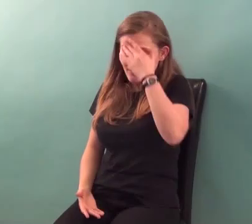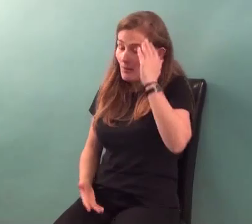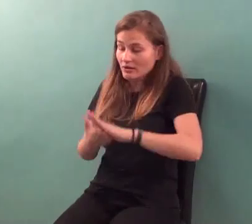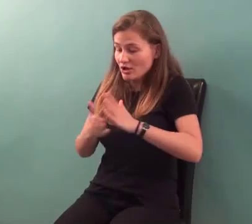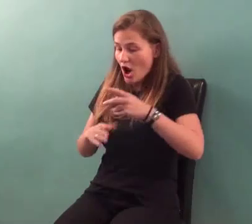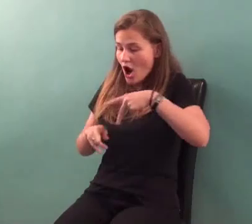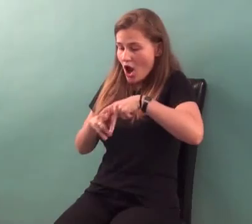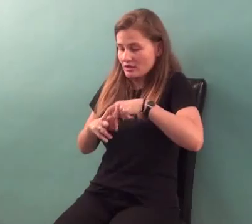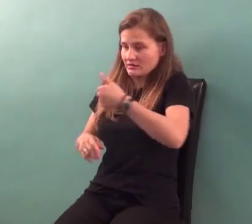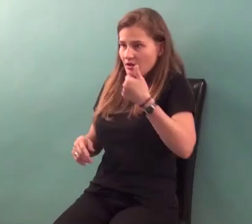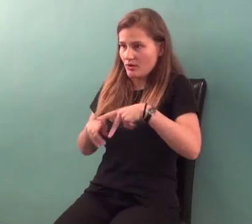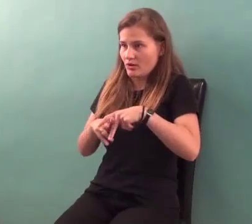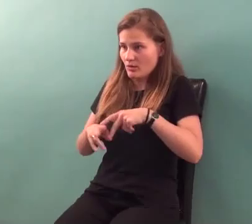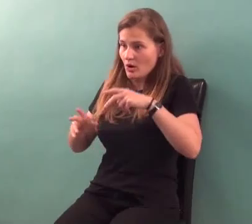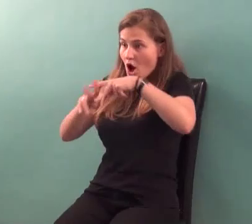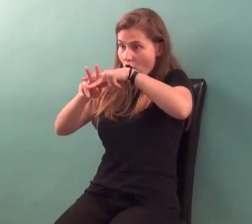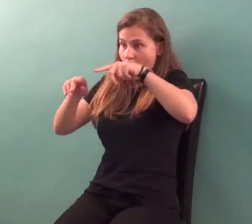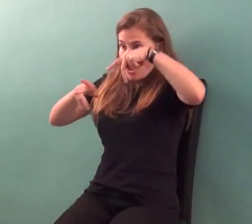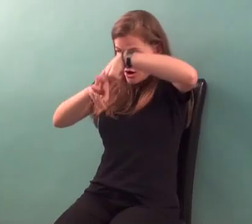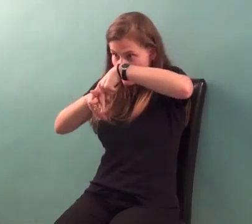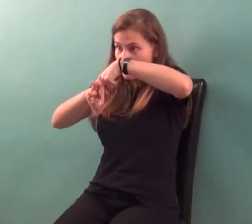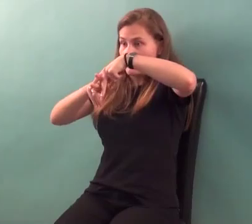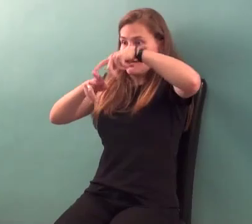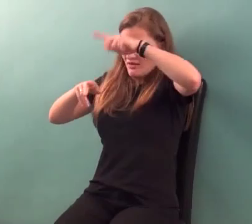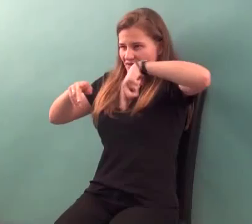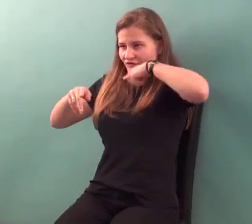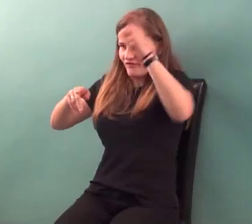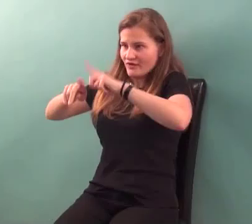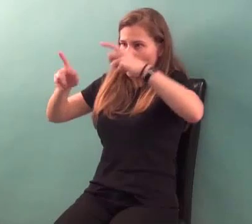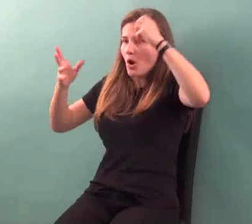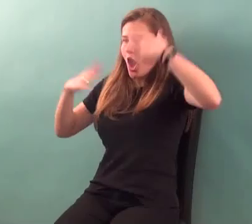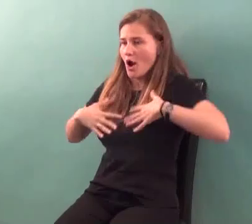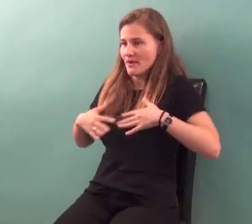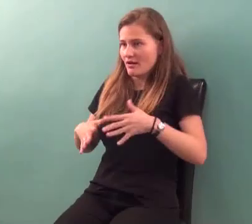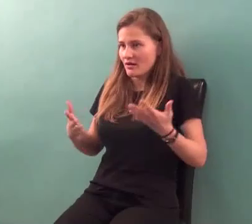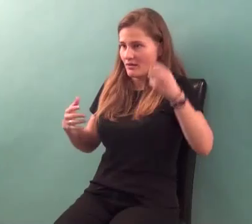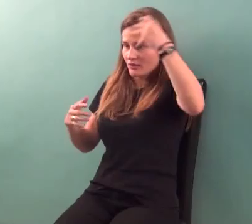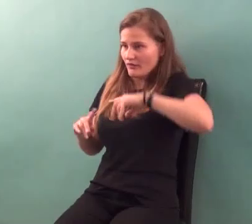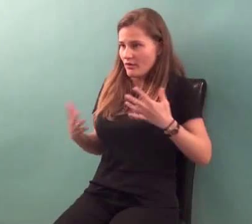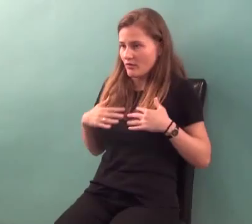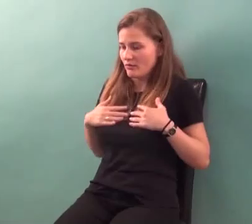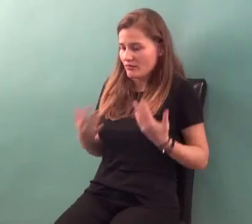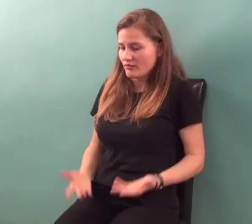Bez, bez, tylko sam koń jest na tym znaku i pokazuje, że nie wolno mu się kąpać i korzystać z prysznica.